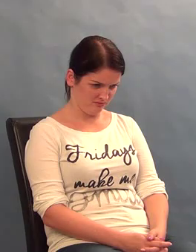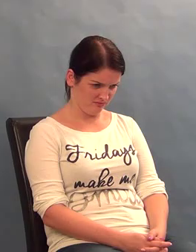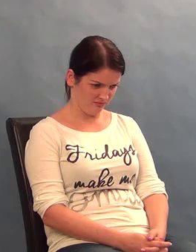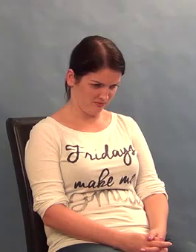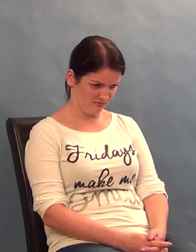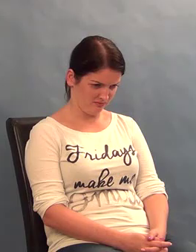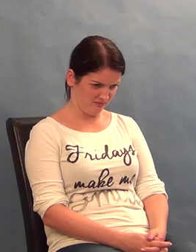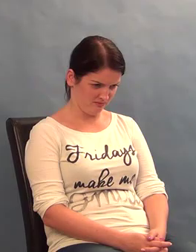Tak.